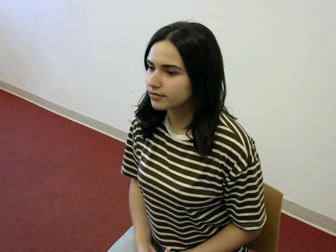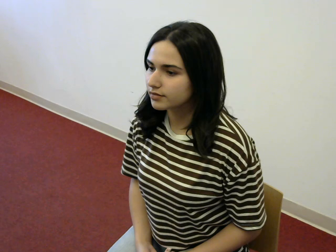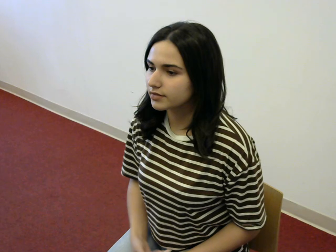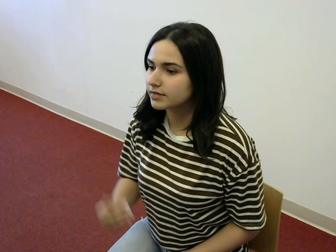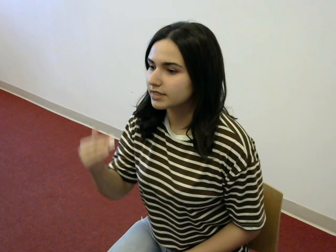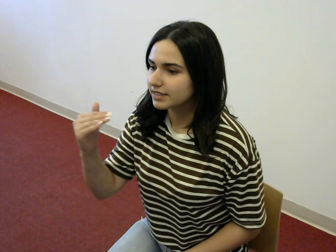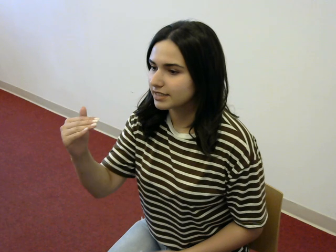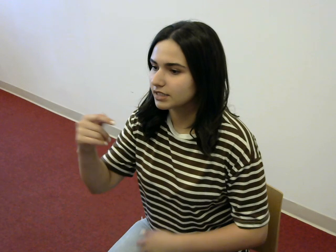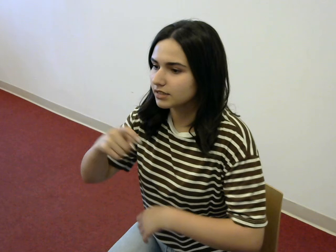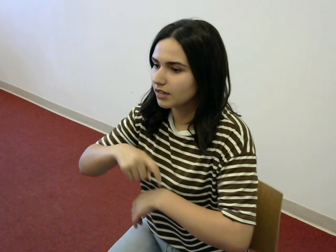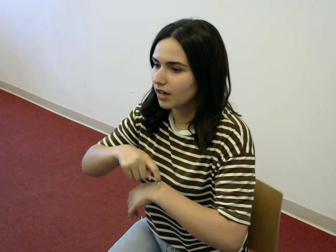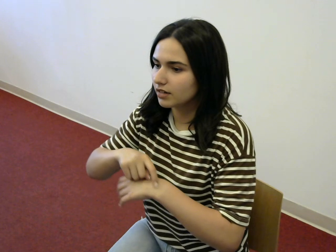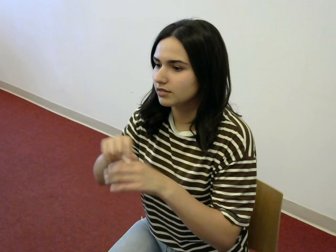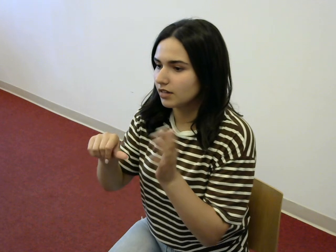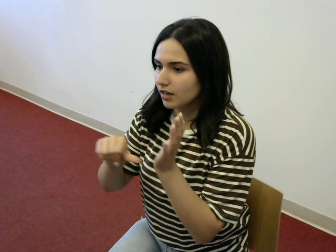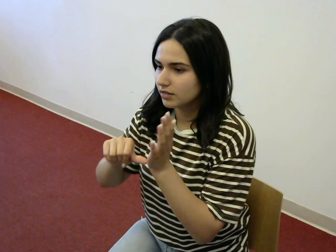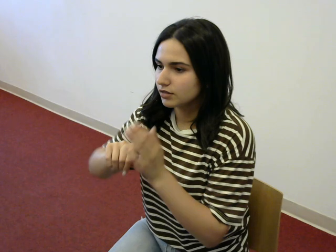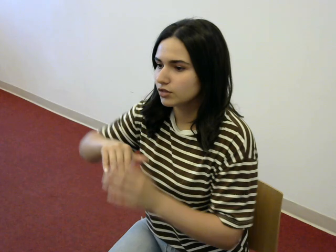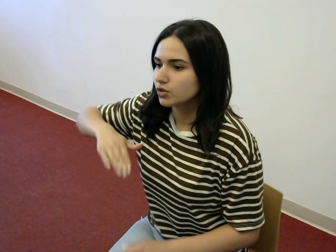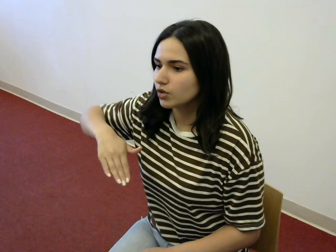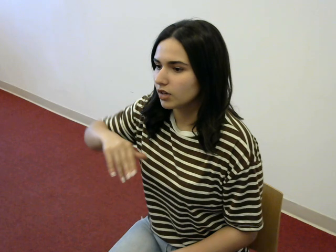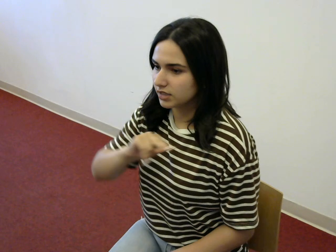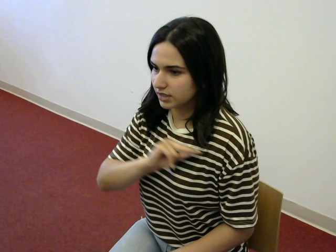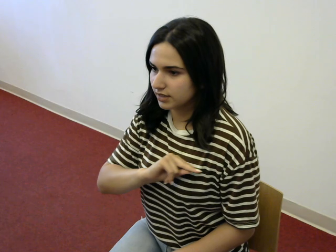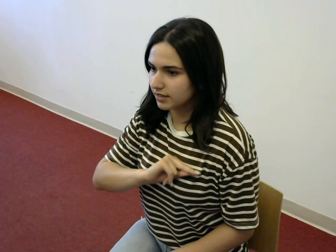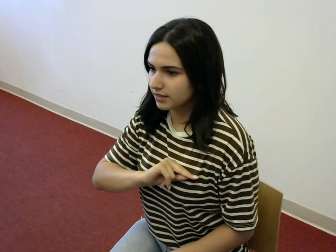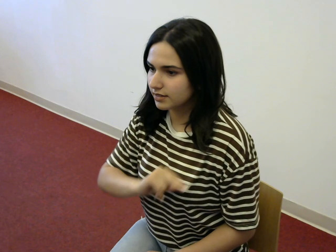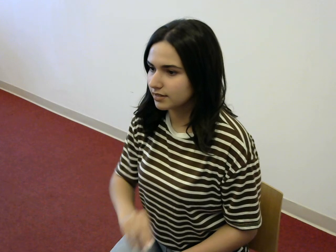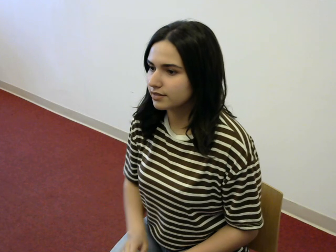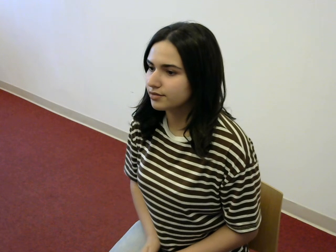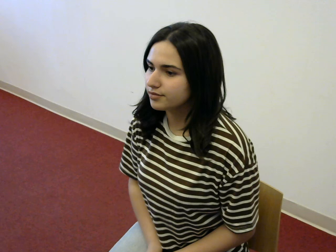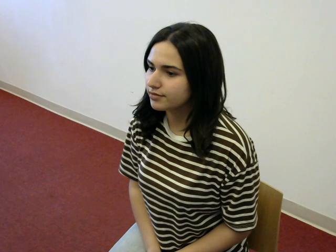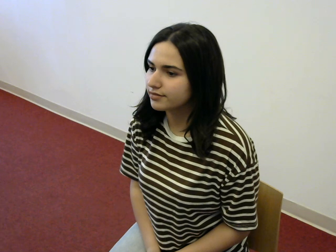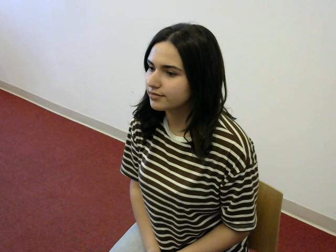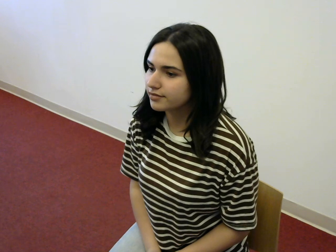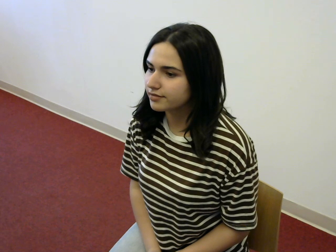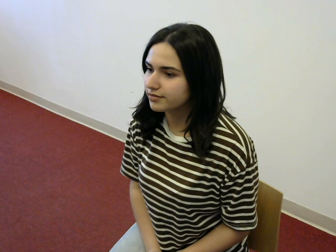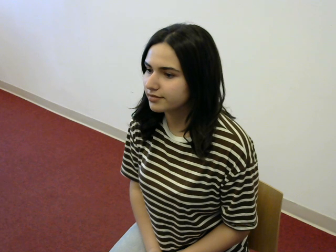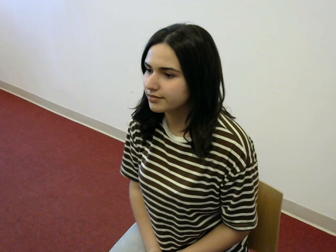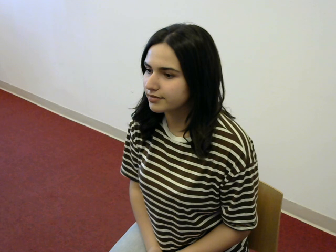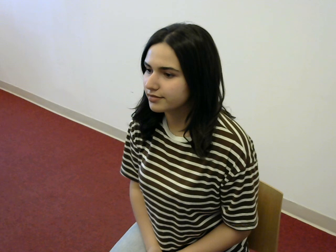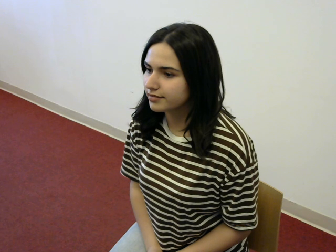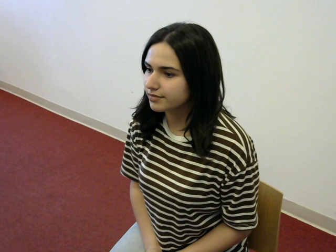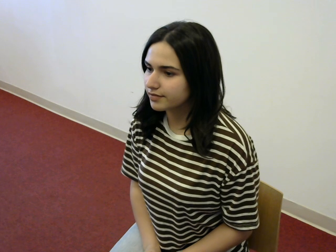Siz saat 6-dan sonra işləyirsiz?